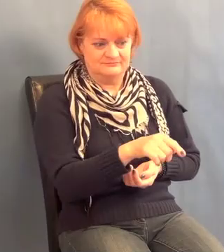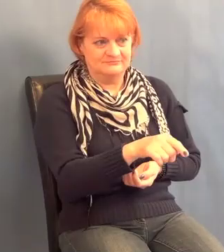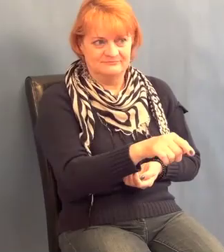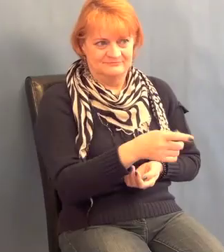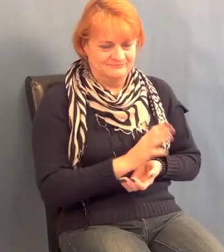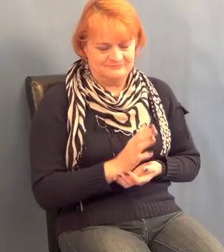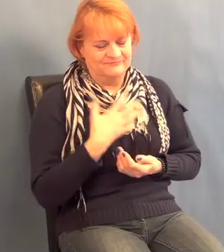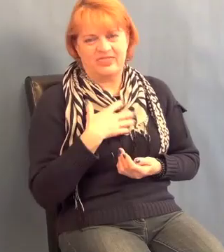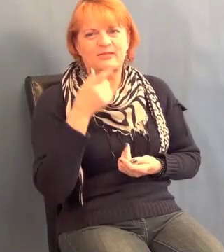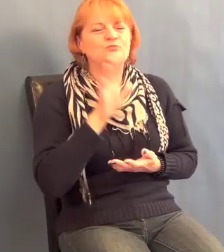To nie.